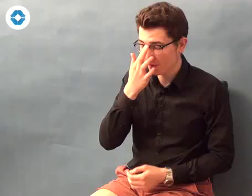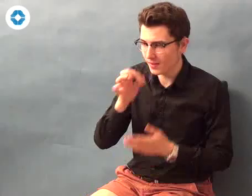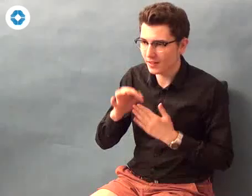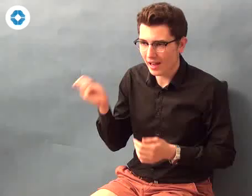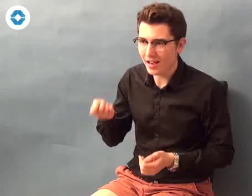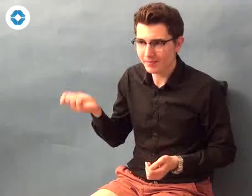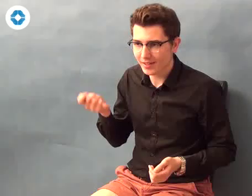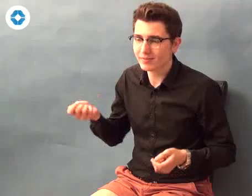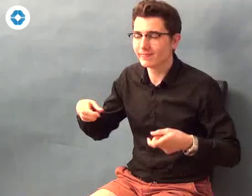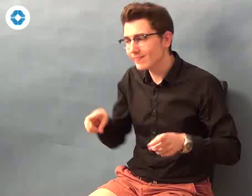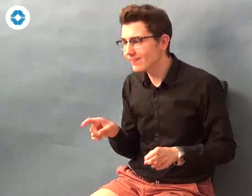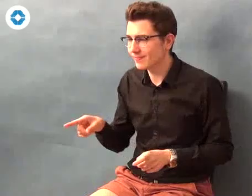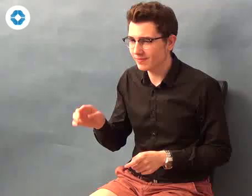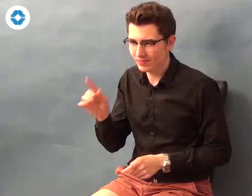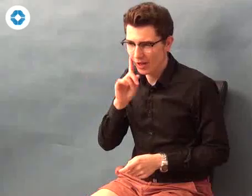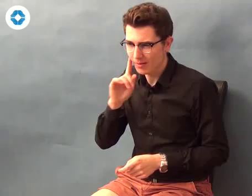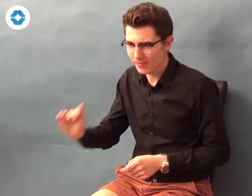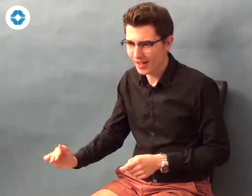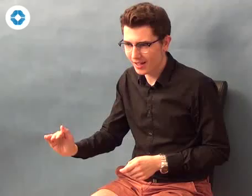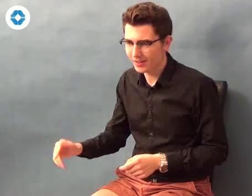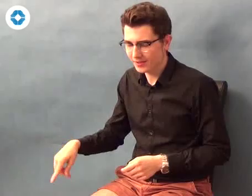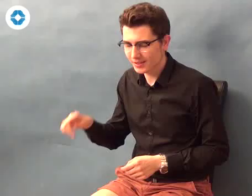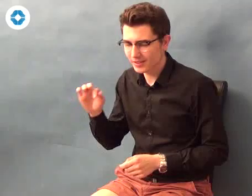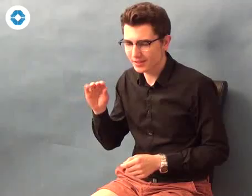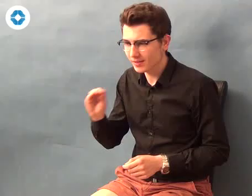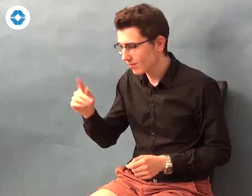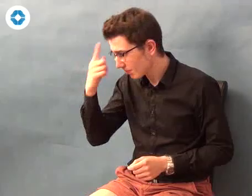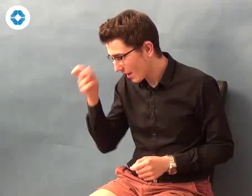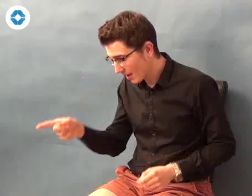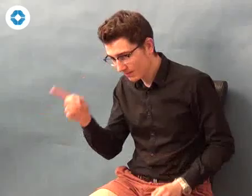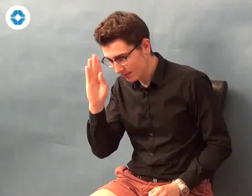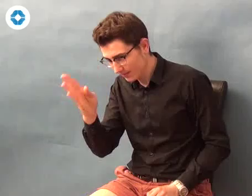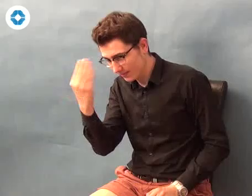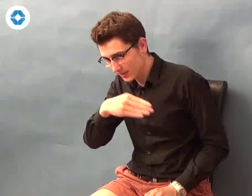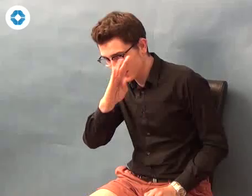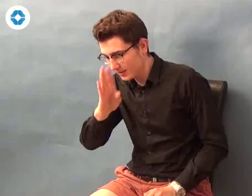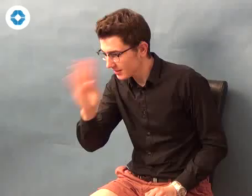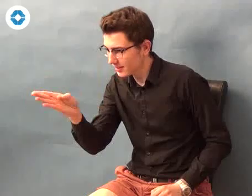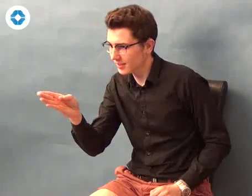Charlie Chaplin siedzi i uczy małego chłopca. Każe mu zapamiętać kierunki.